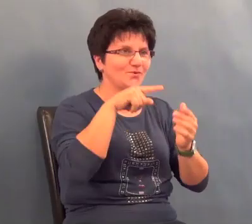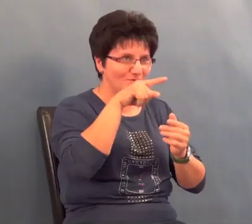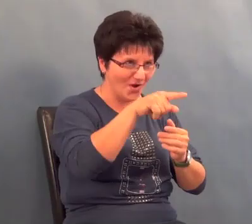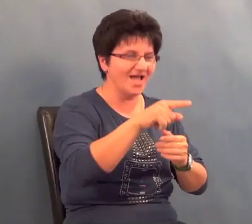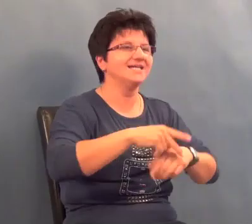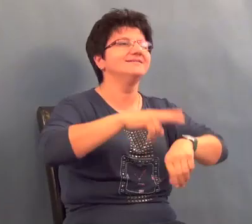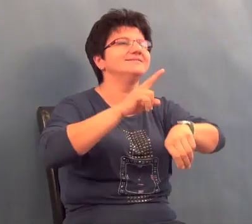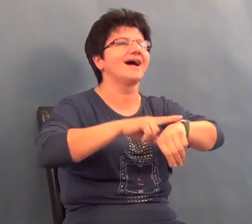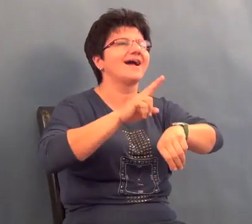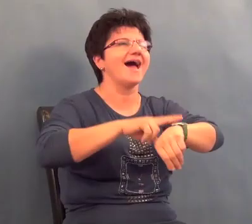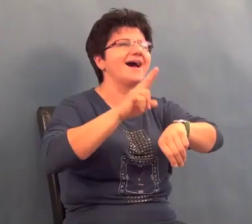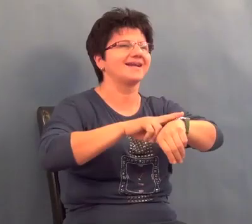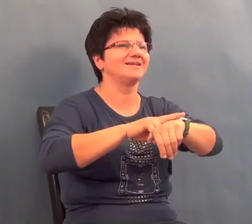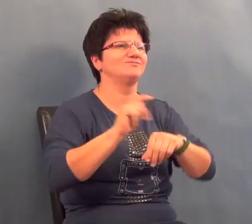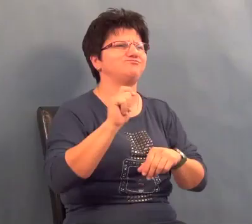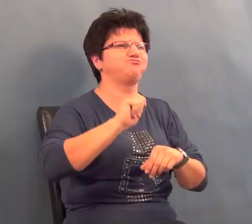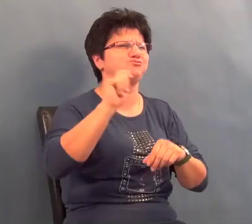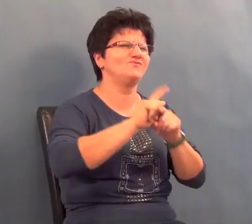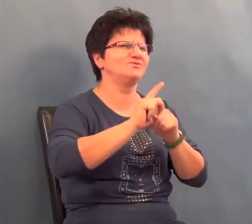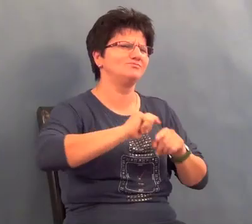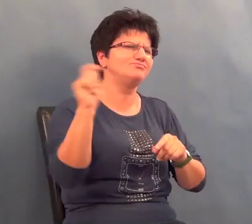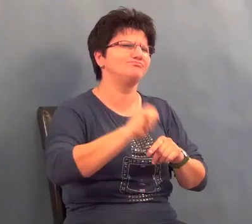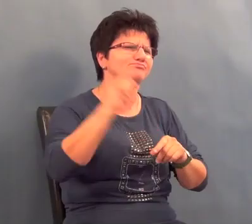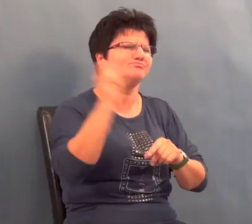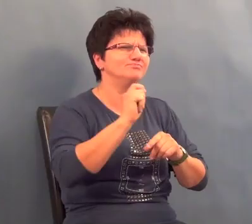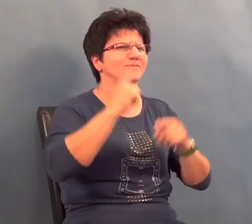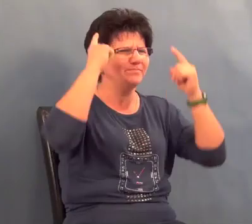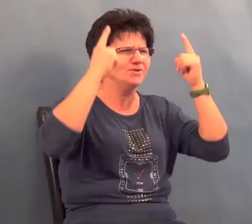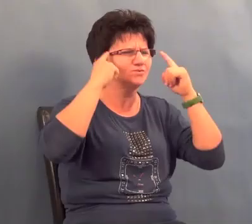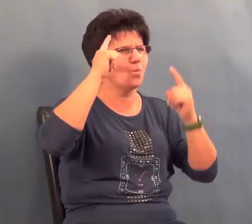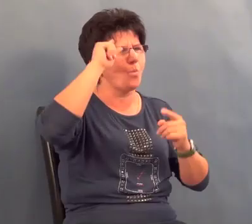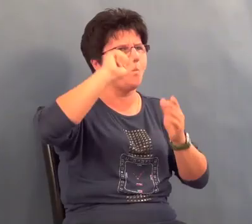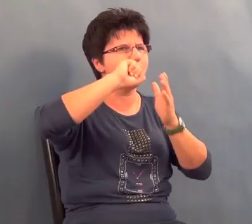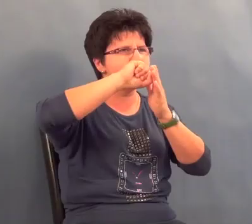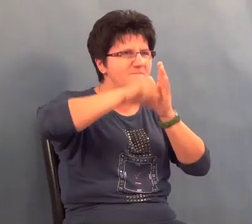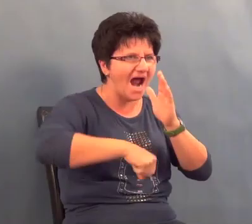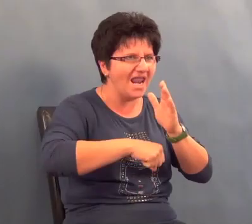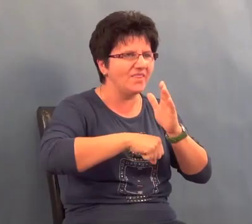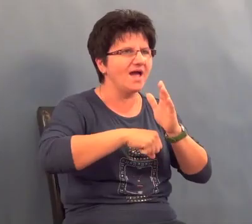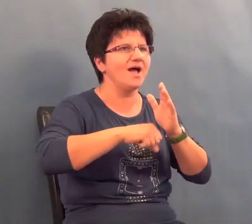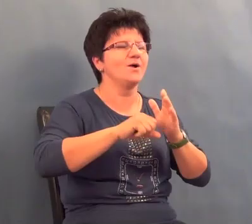Budzik dzwoni, a Myszka Miki jest uparta.